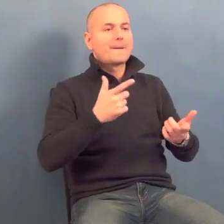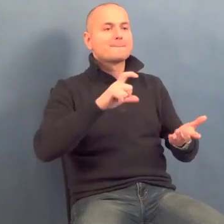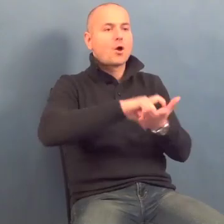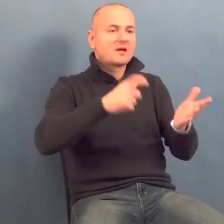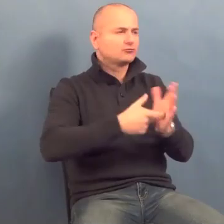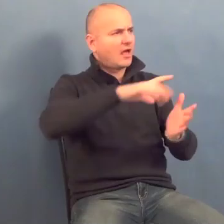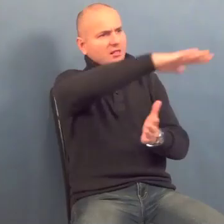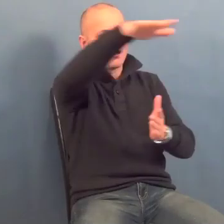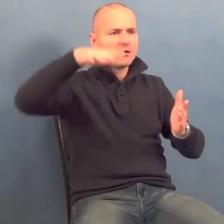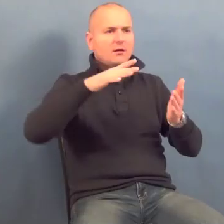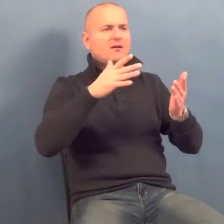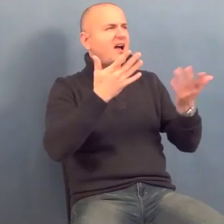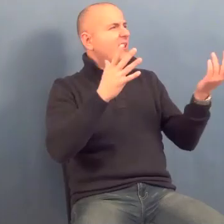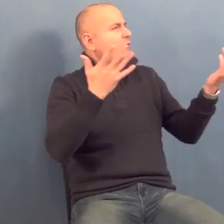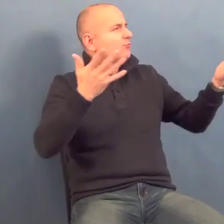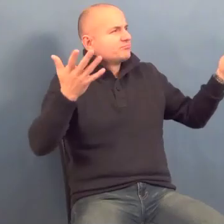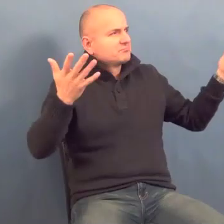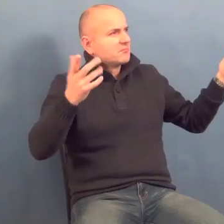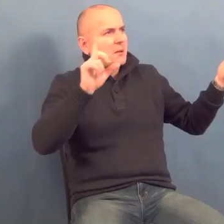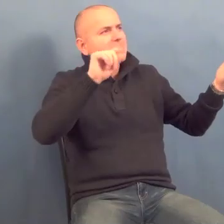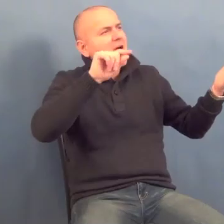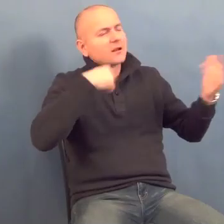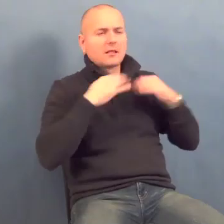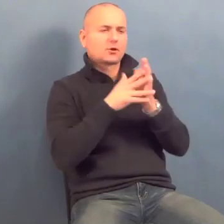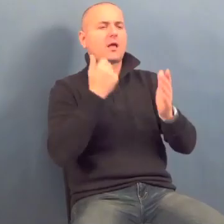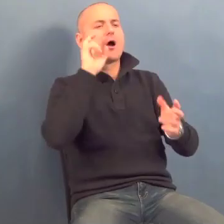Jest takie pomieszczenie, jakieś miejsce albo jakiś parking.